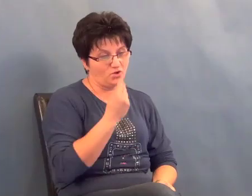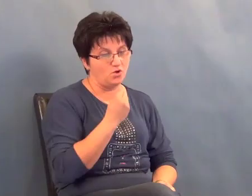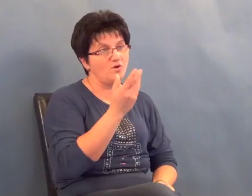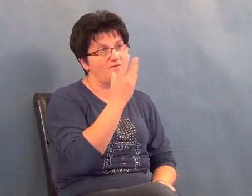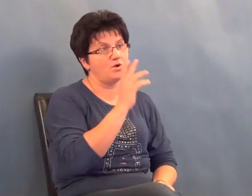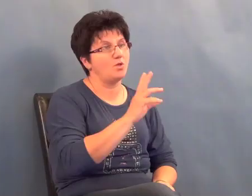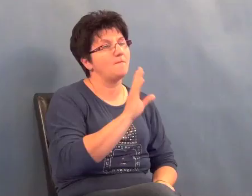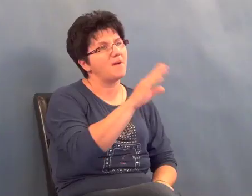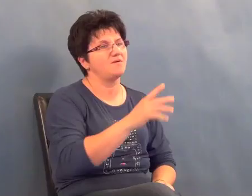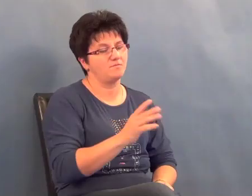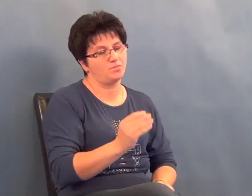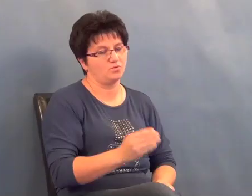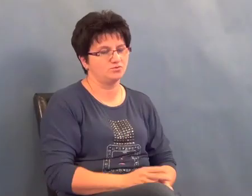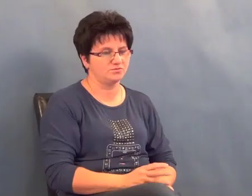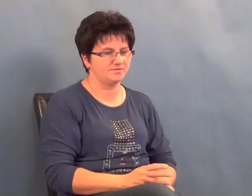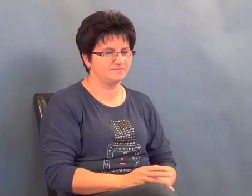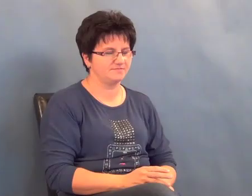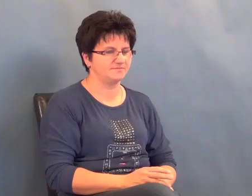Może wygląda na to, że ktoś ma.